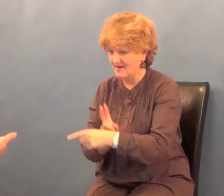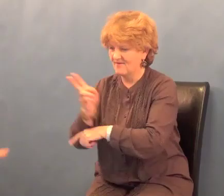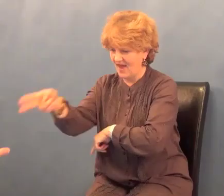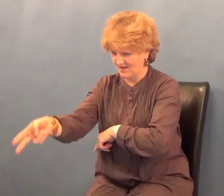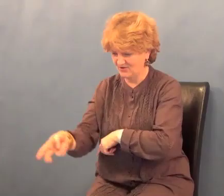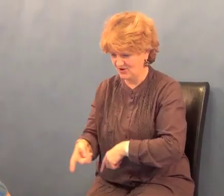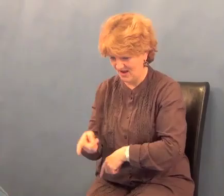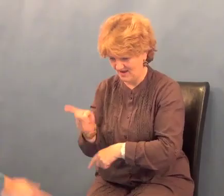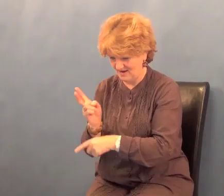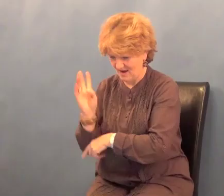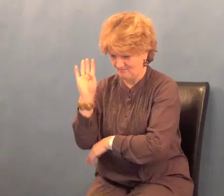To jest wejście.